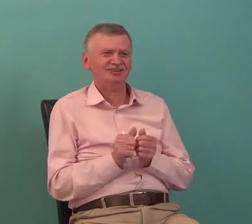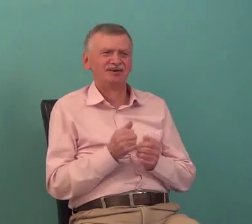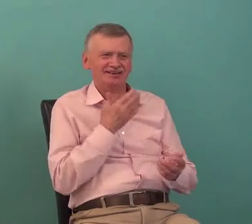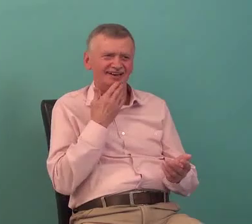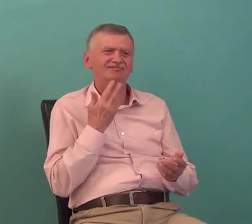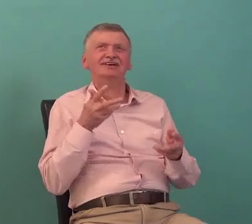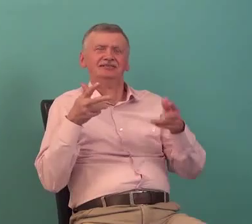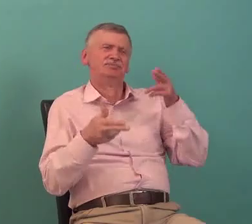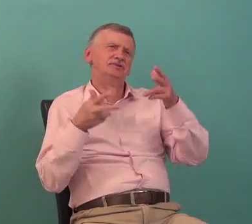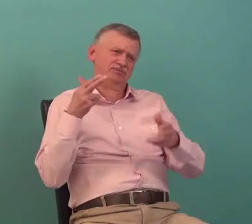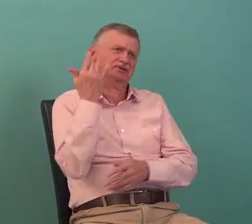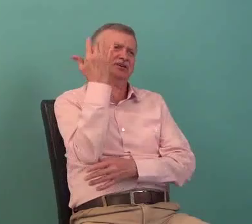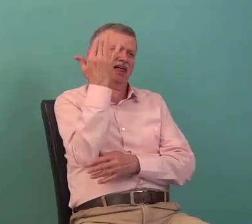Przycinam drzewa.